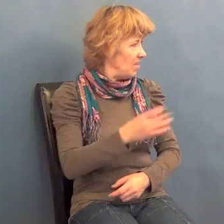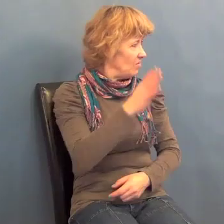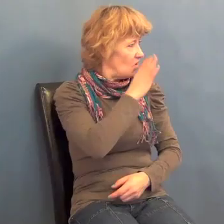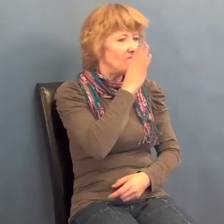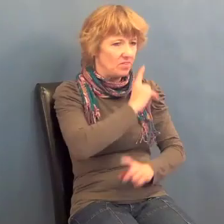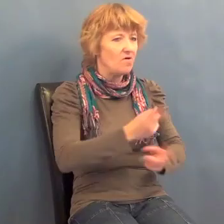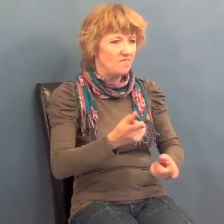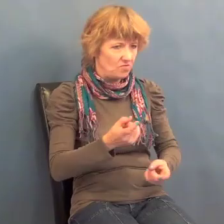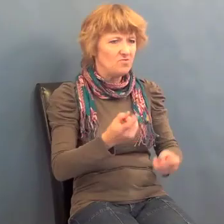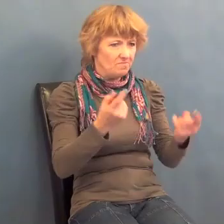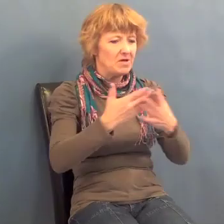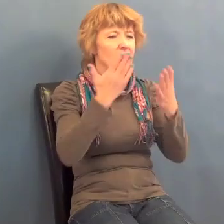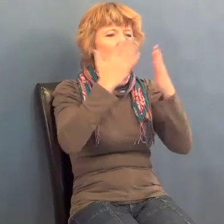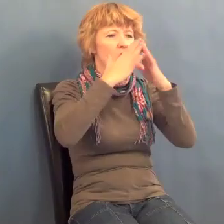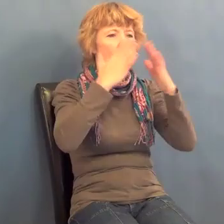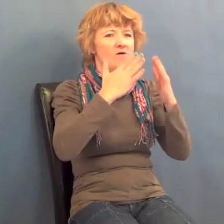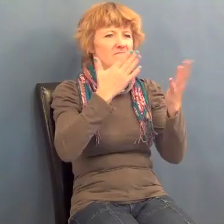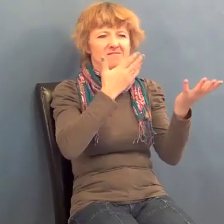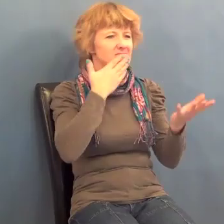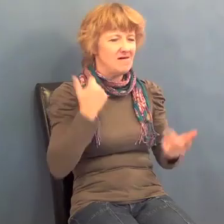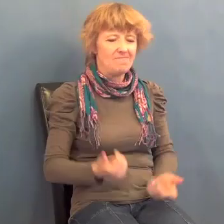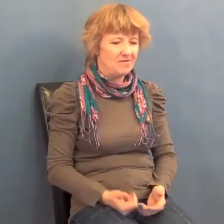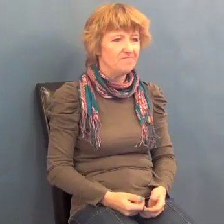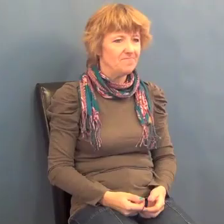Tak, na powietrzu nie wolno, tylko w domu, nie ma czegoś takiego.